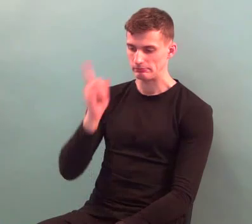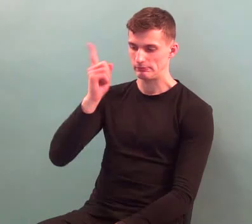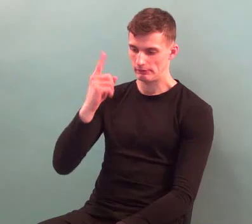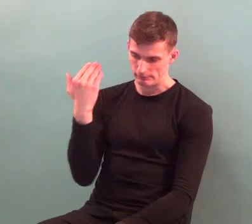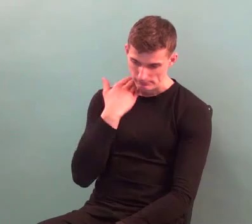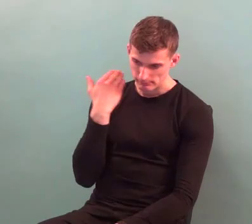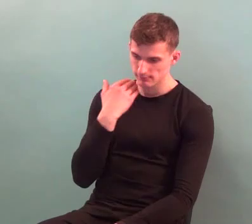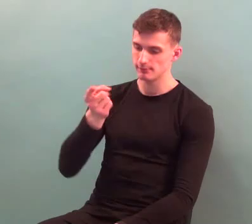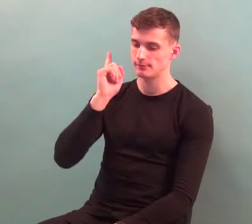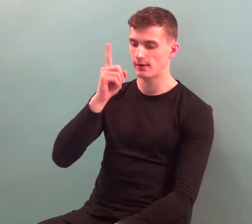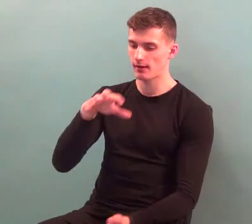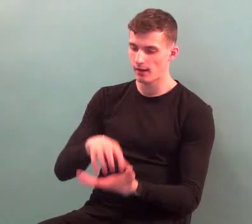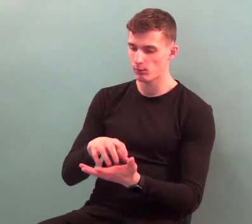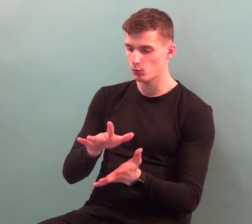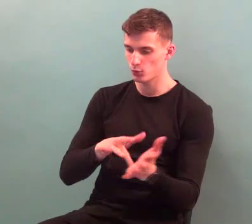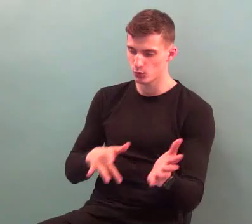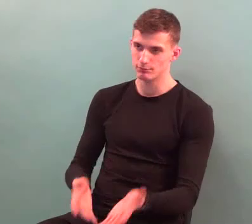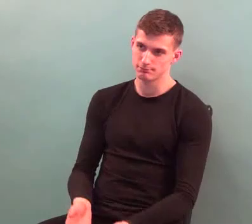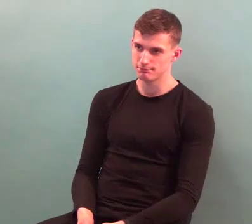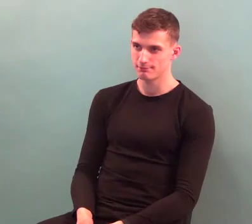Zakaz alkoholu oraz zakaz tłustych hamburgerów.